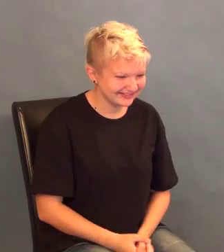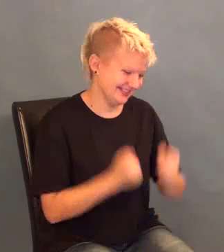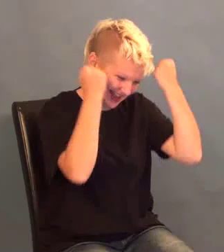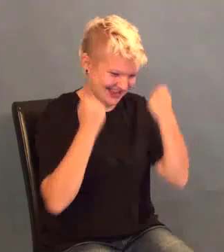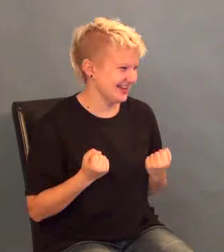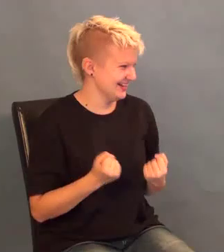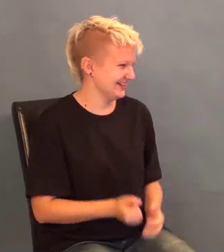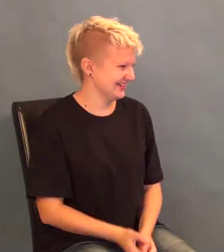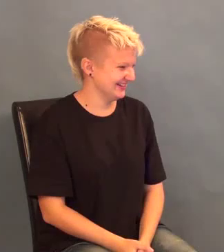Yes!